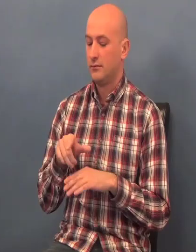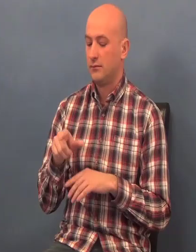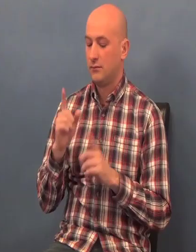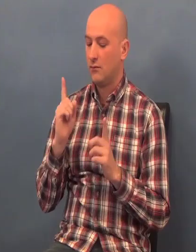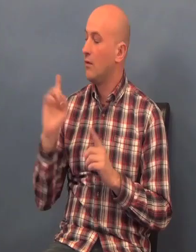Uwaga...